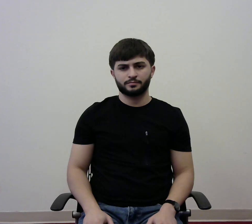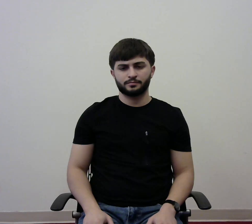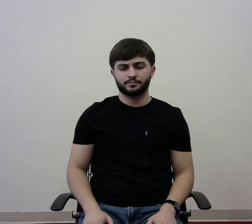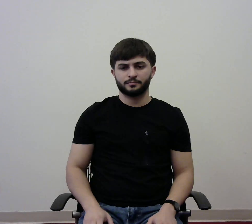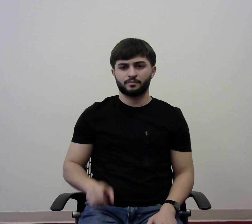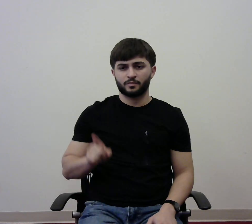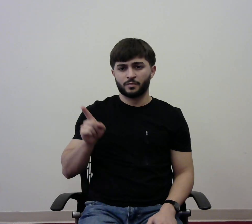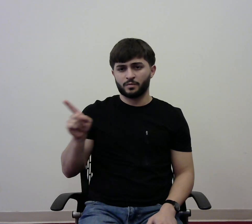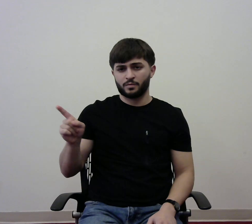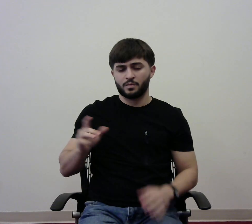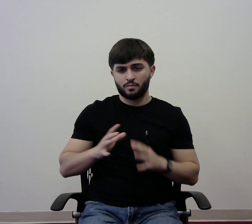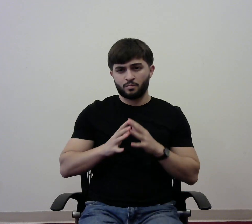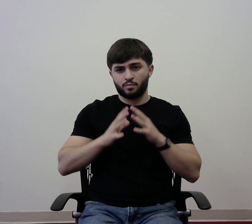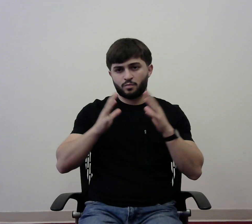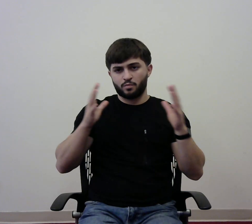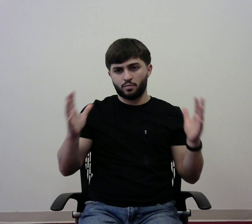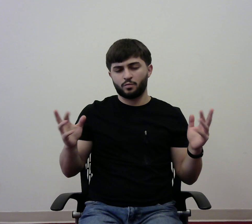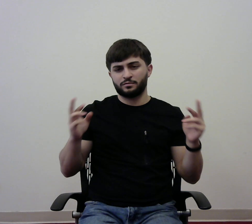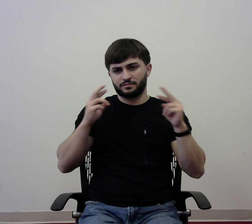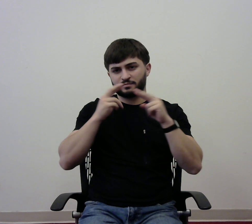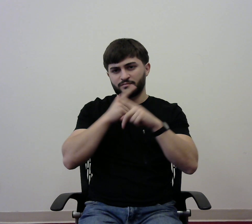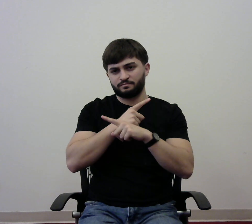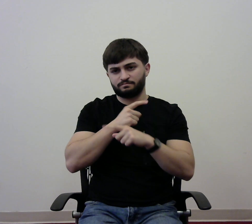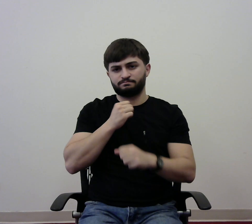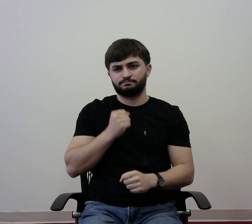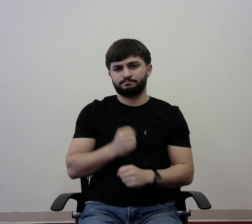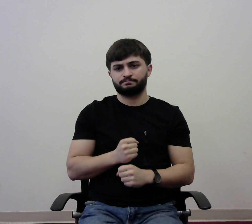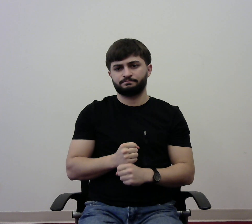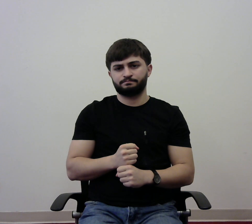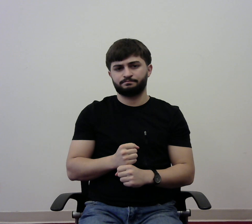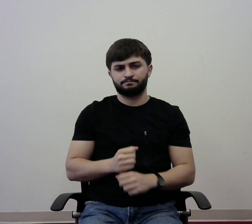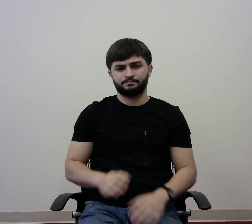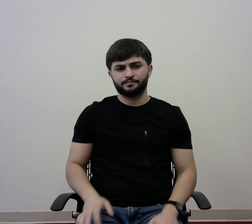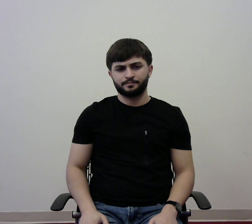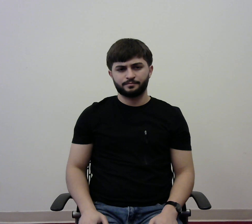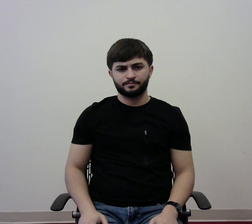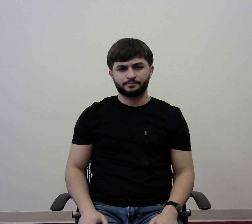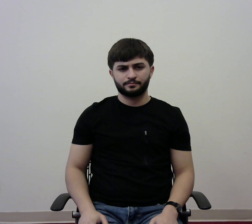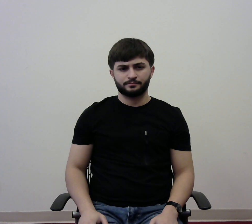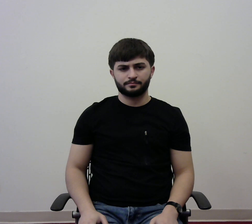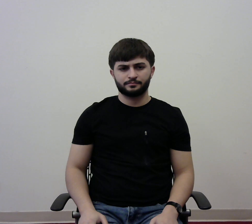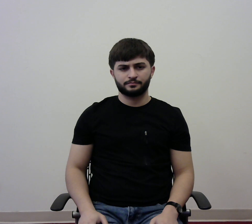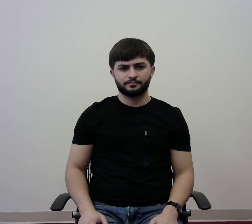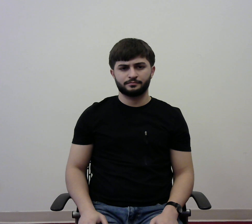O böyük səhv edib